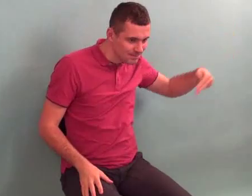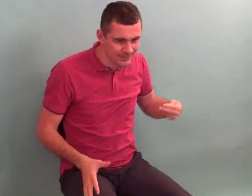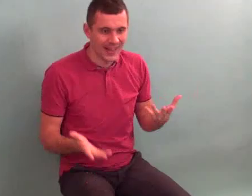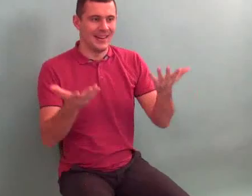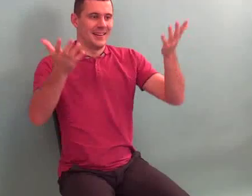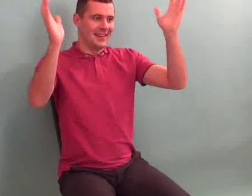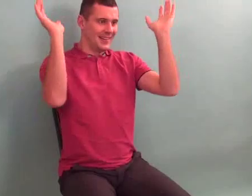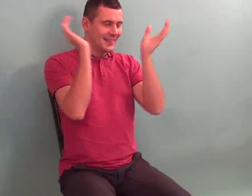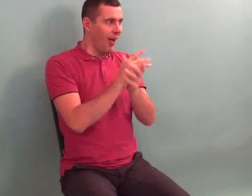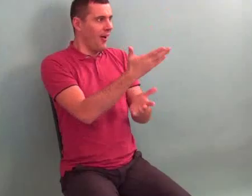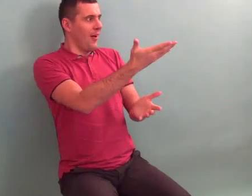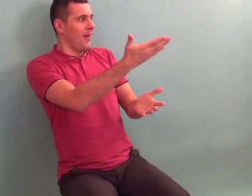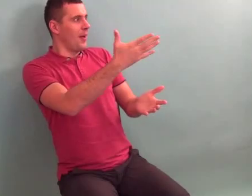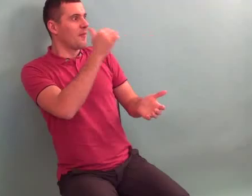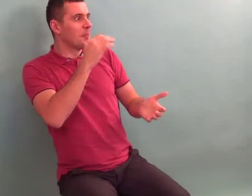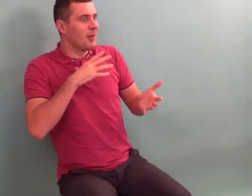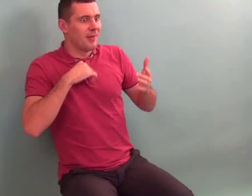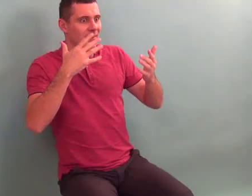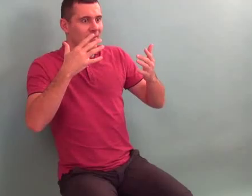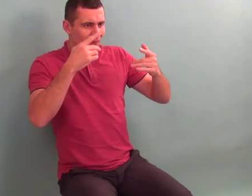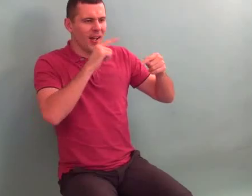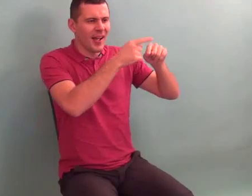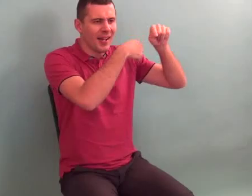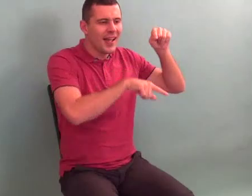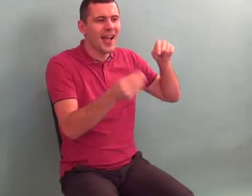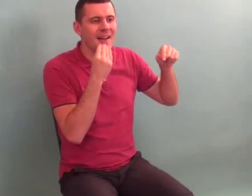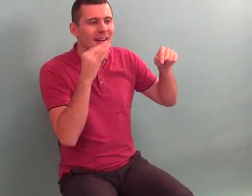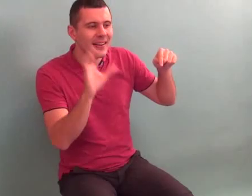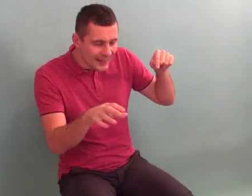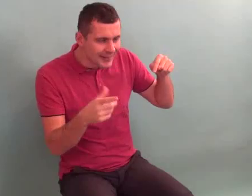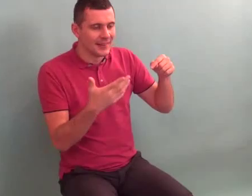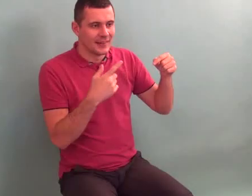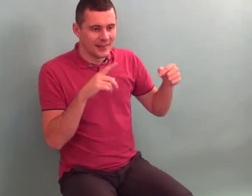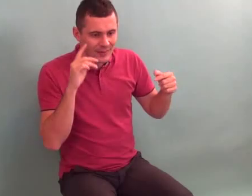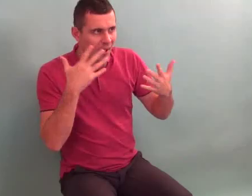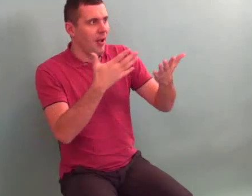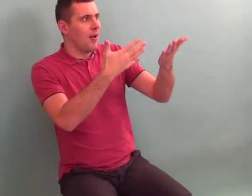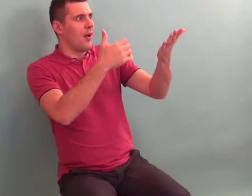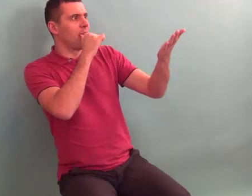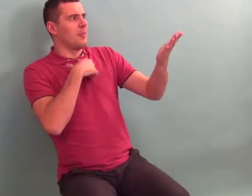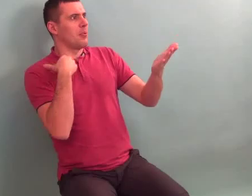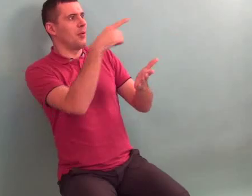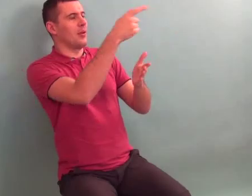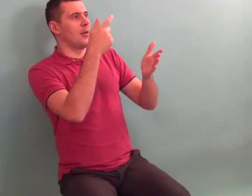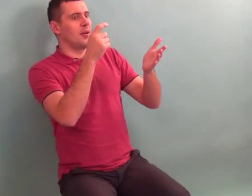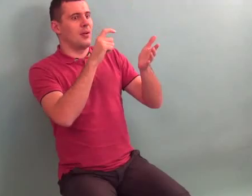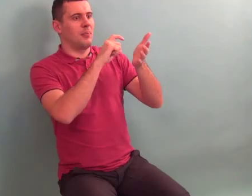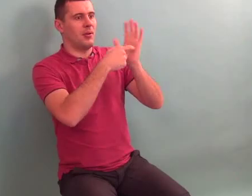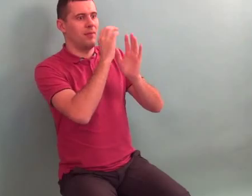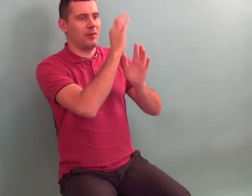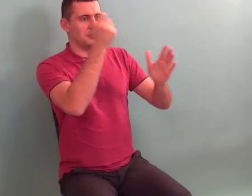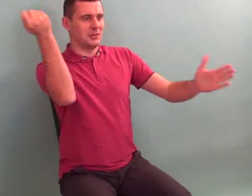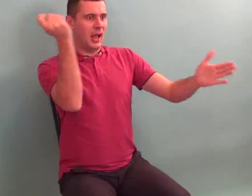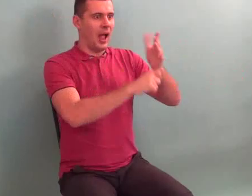Wszyscy w jadalni go witają i opowiadają mu, że wczoraj jego pokój był zamknięty.